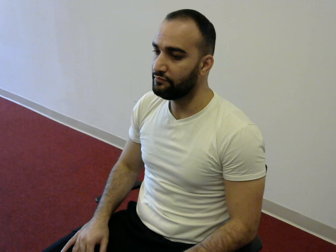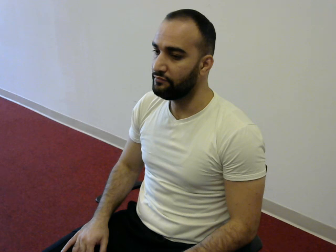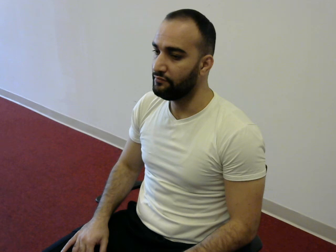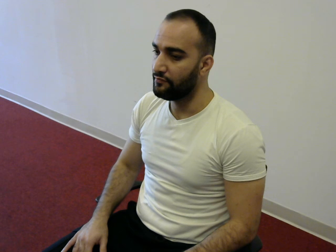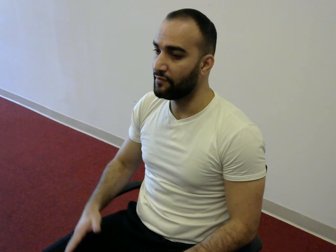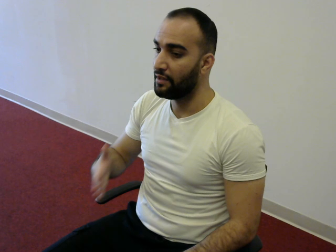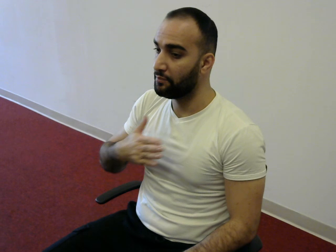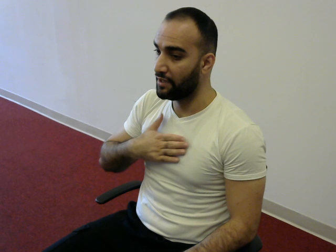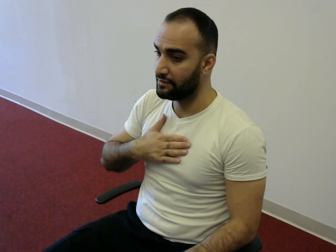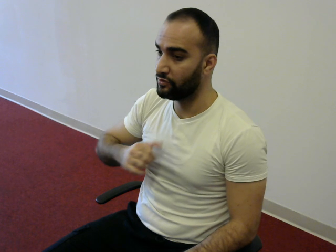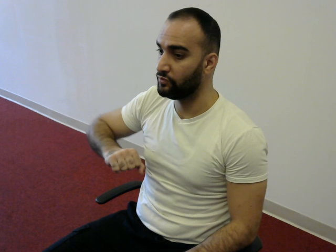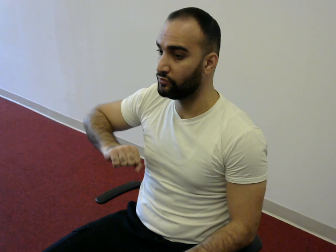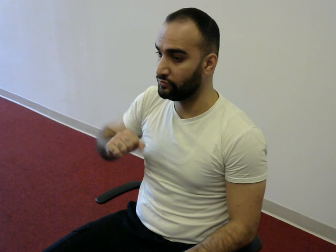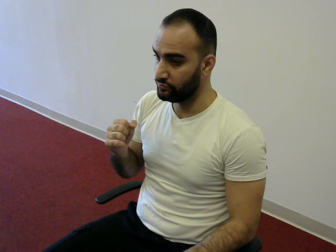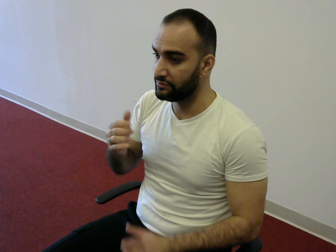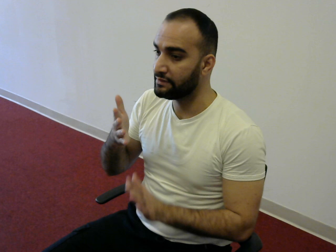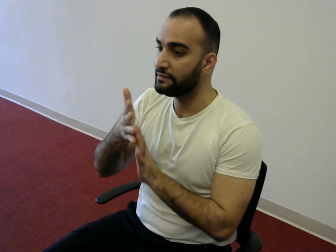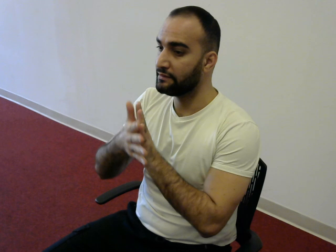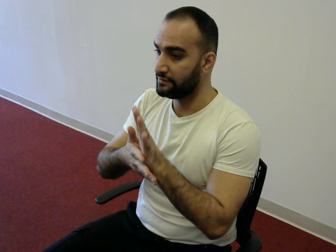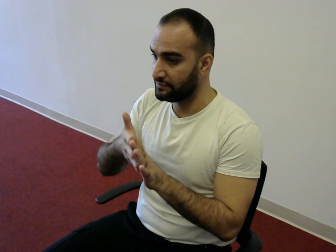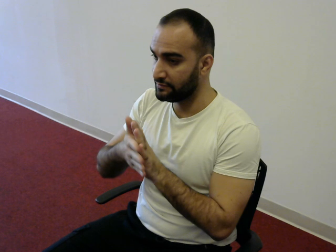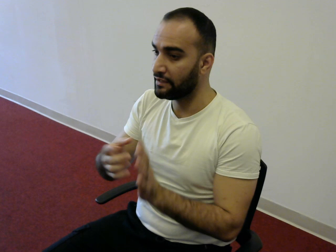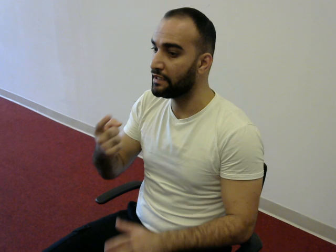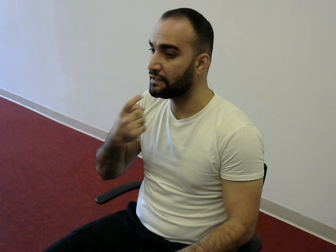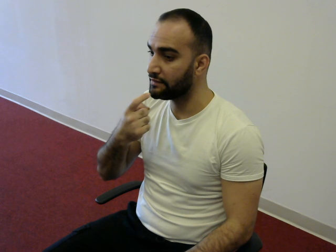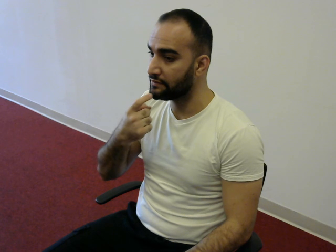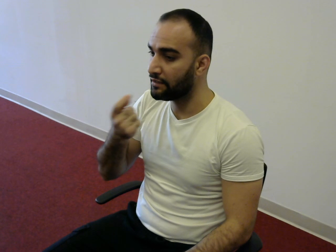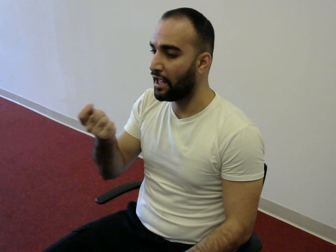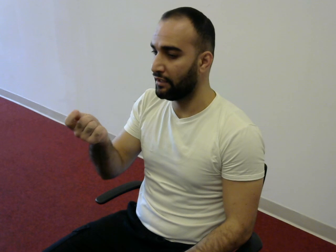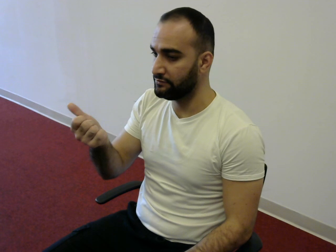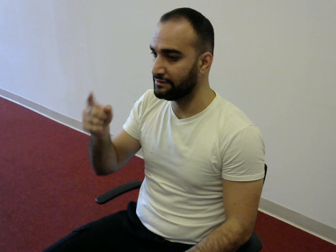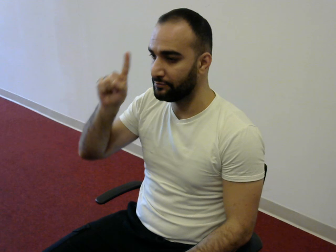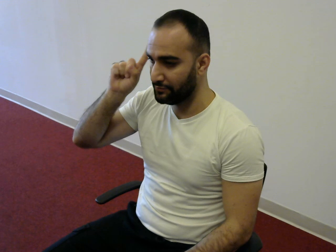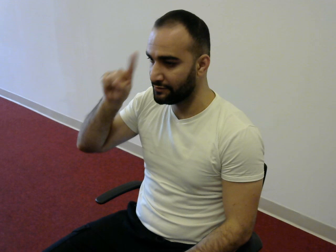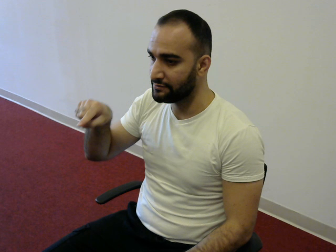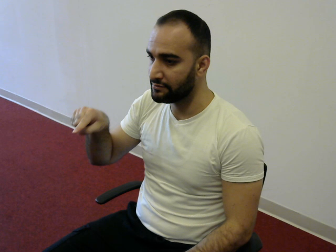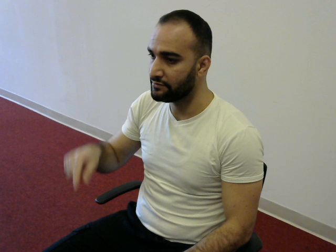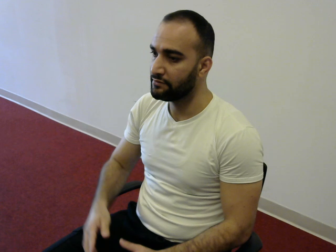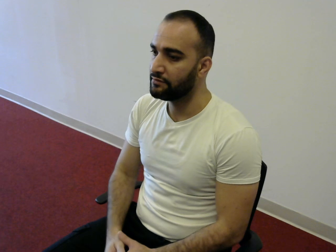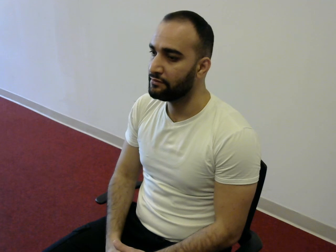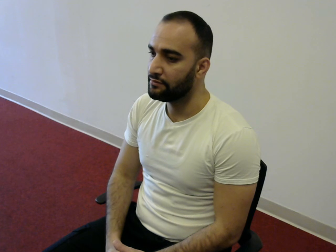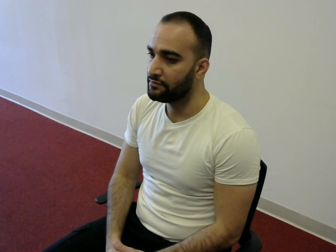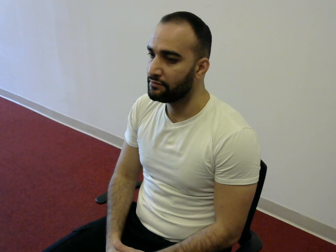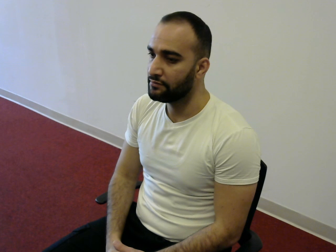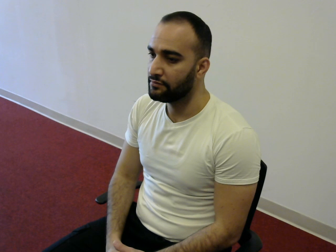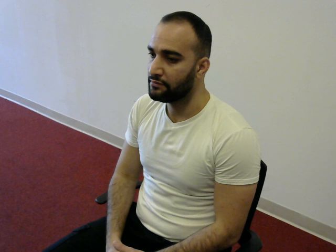Mənim dostum jest dilini azca bilir